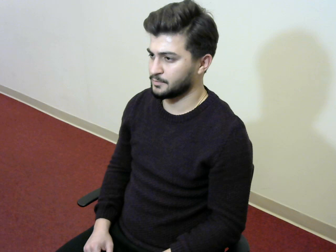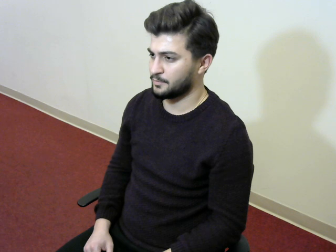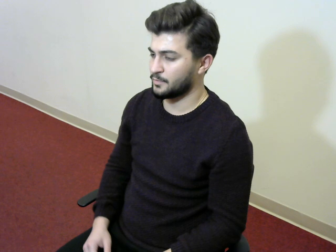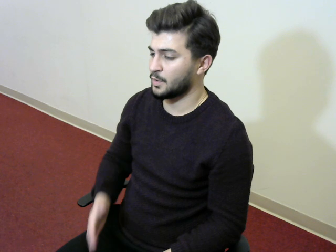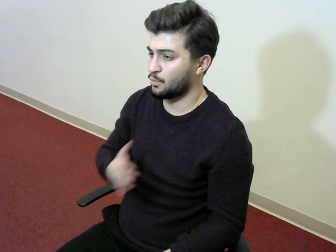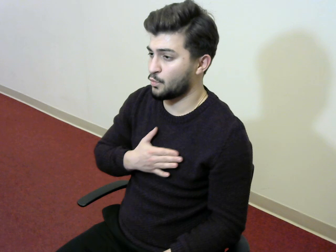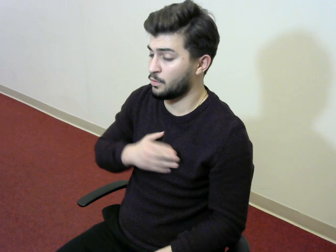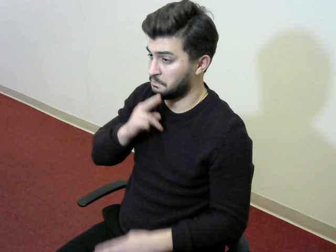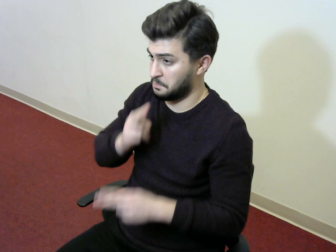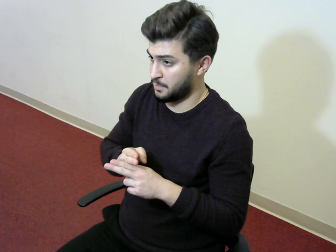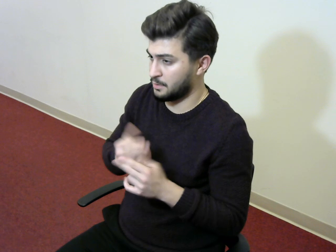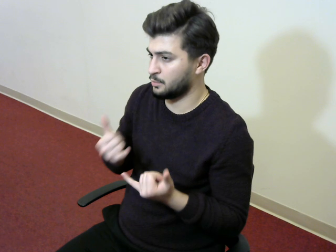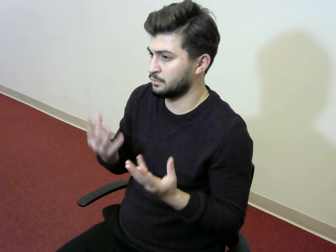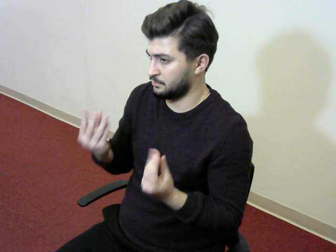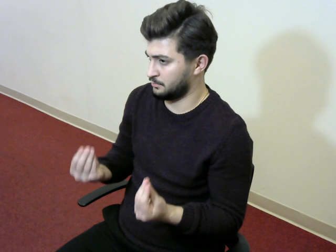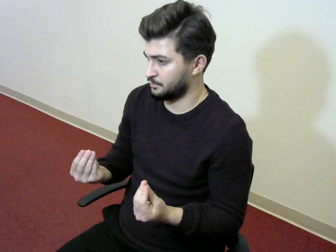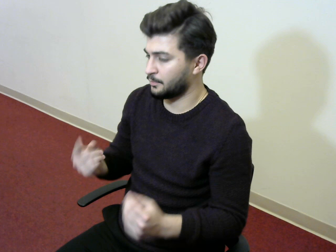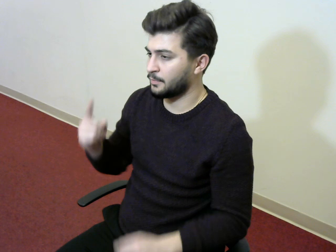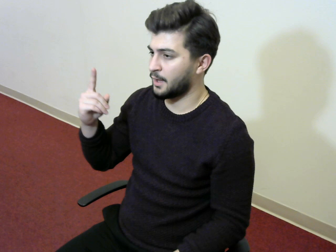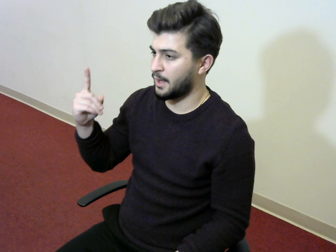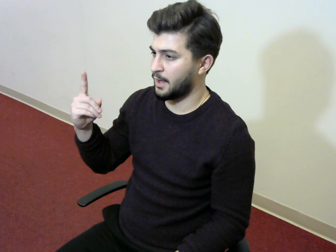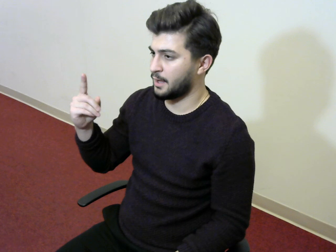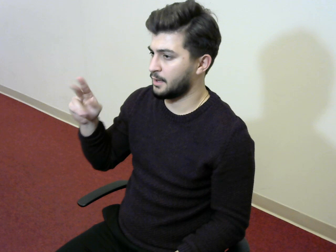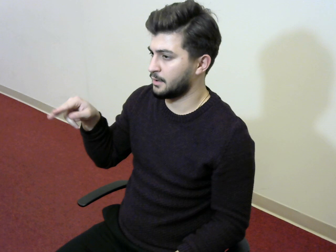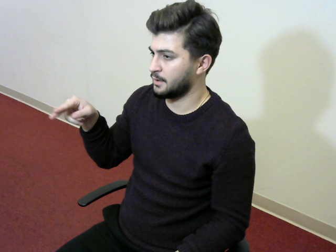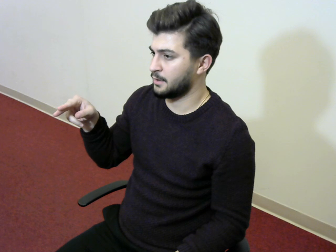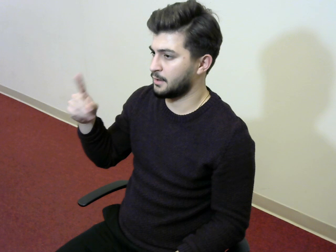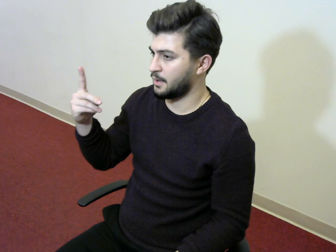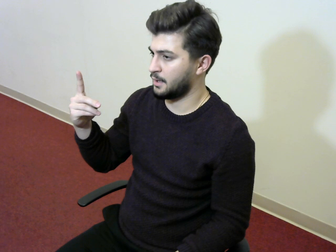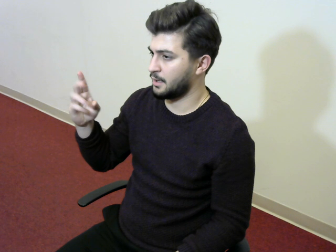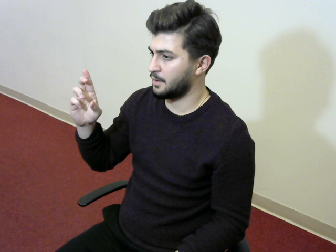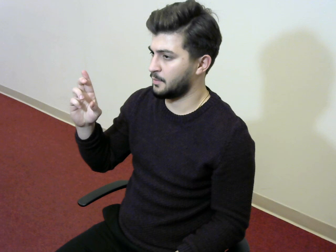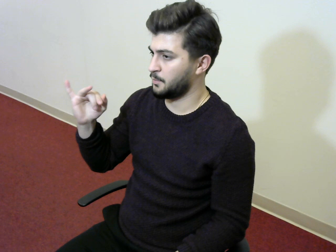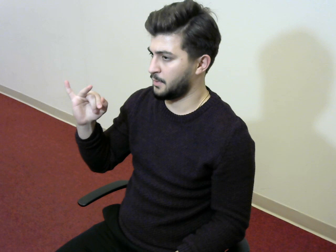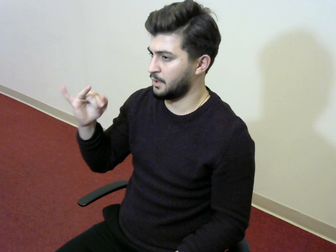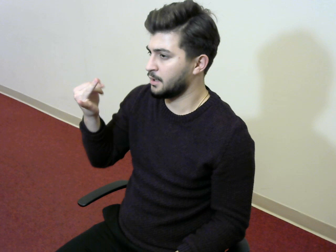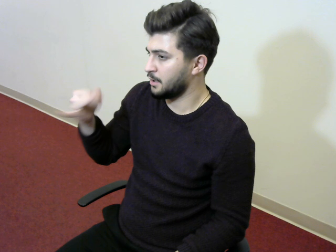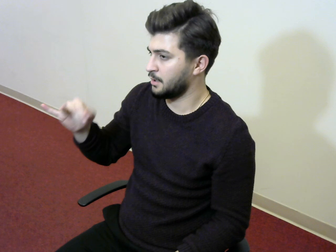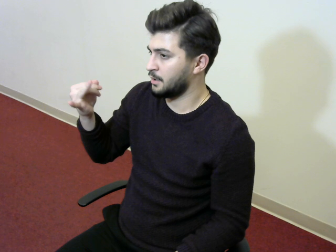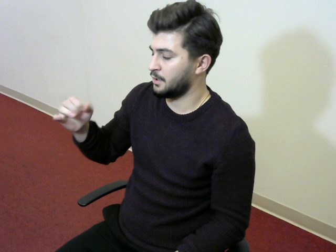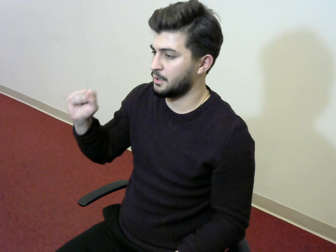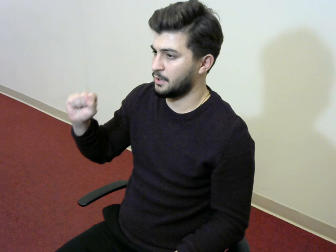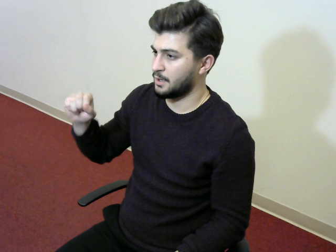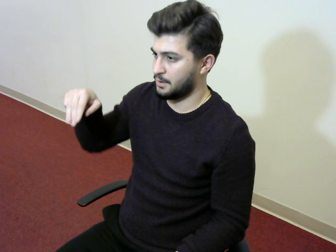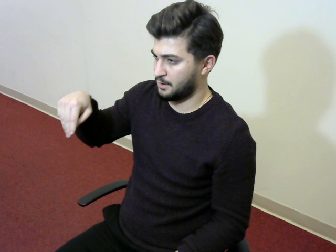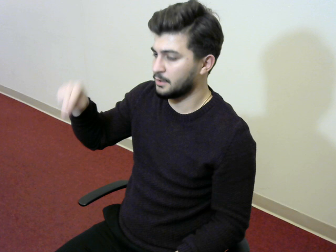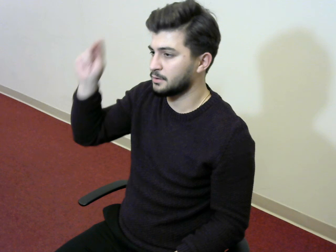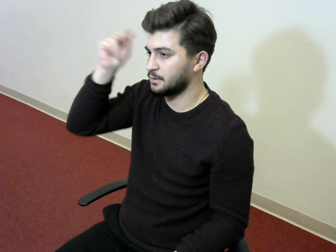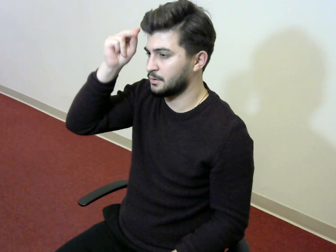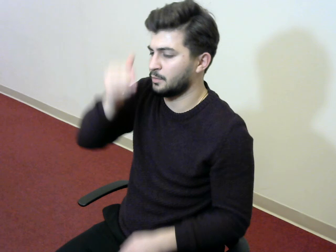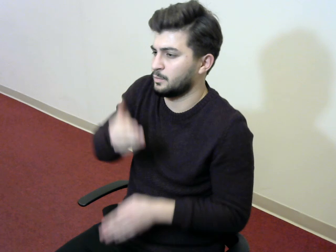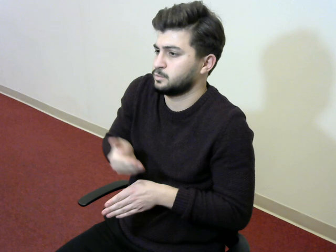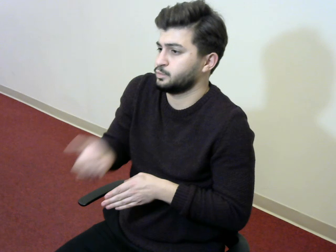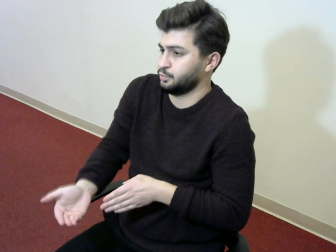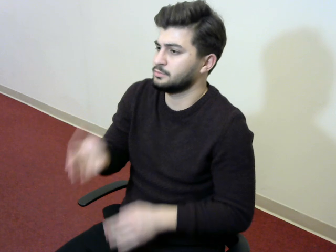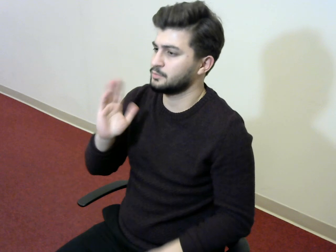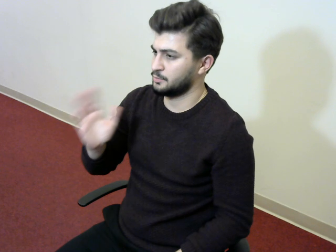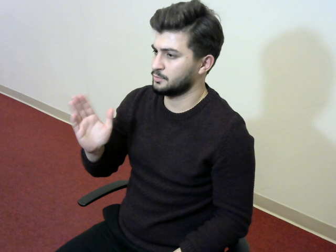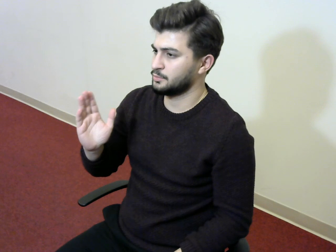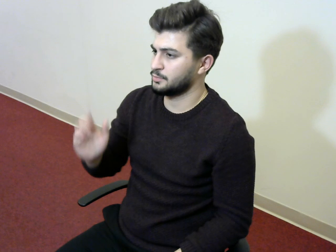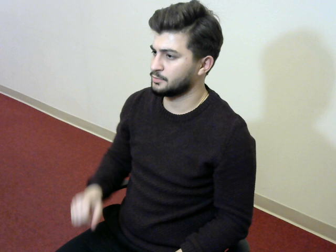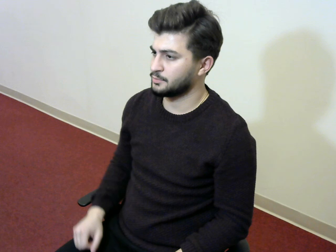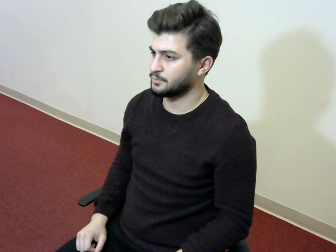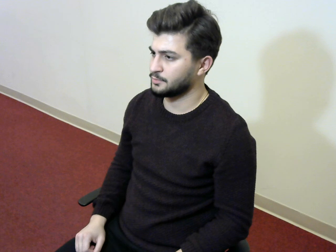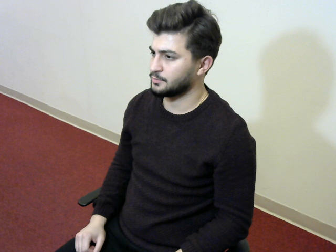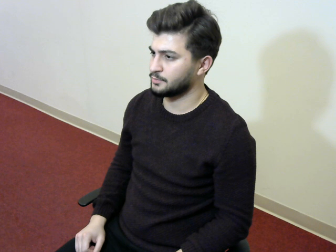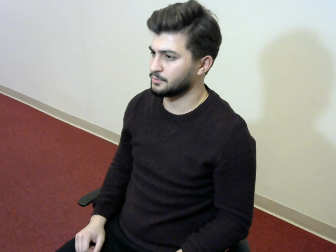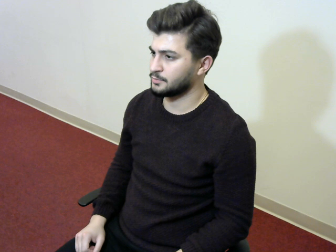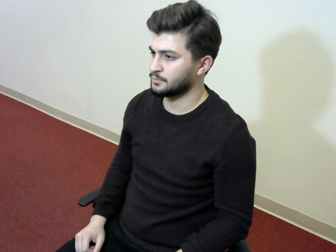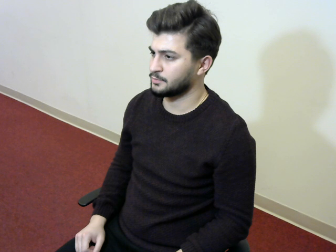Mənim bacım bu gün ədəbiyyat dərsinə gecikəcək